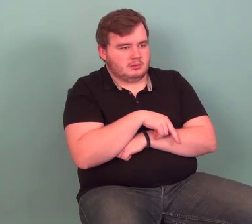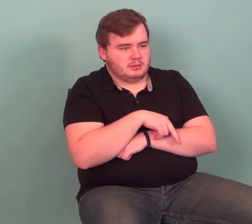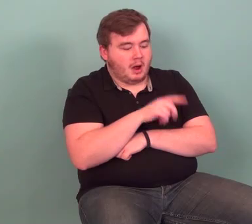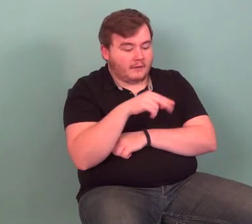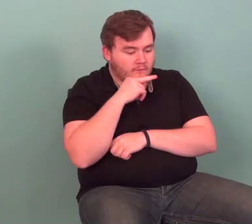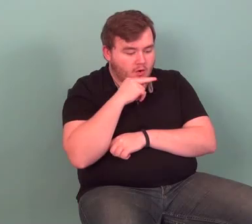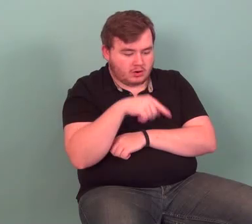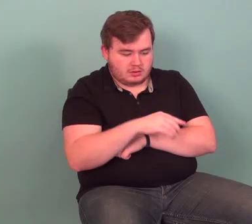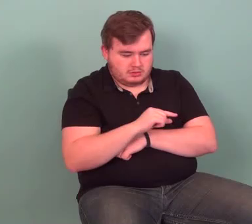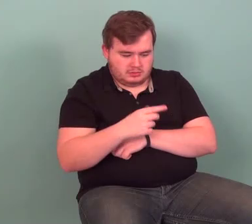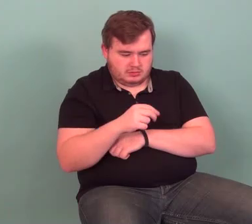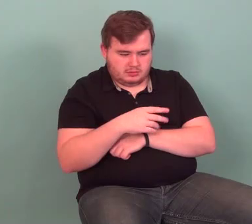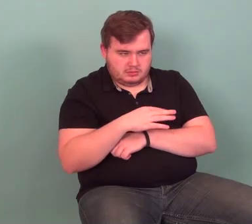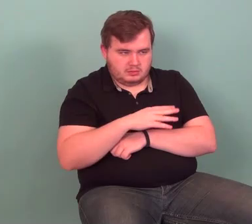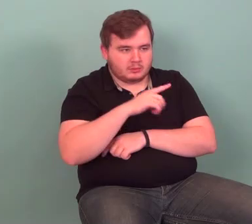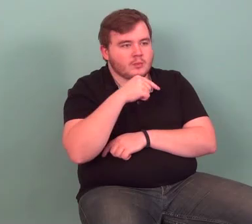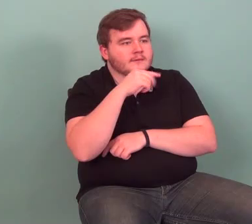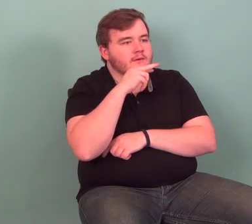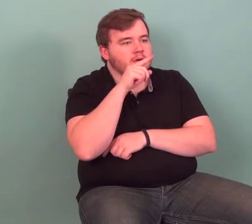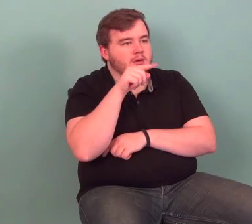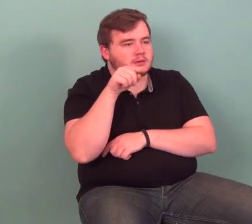To nie jest woda, woda powinna być pofalowaną kreską.